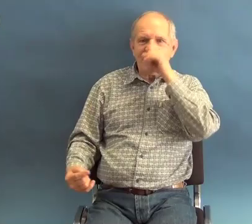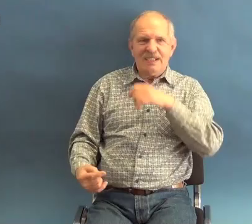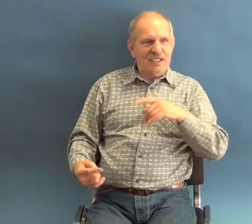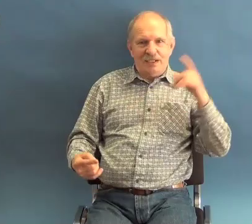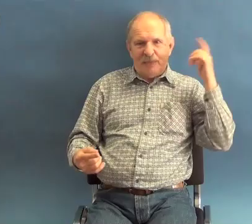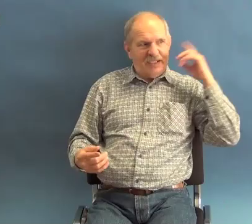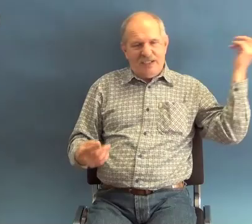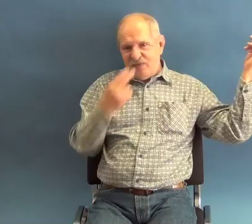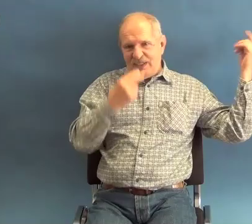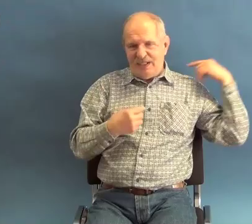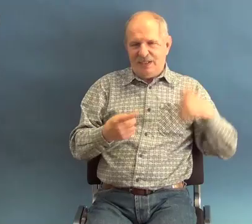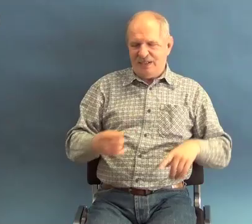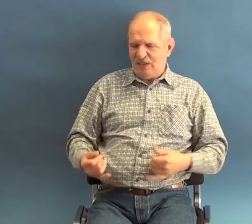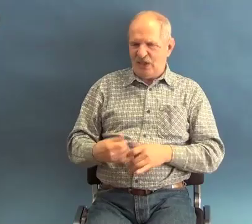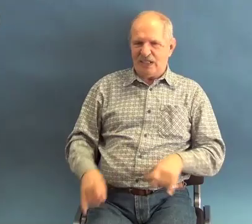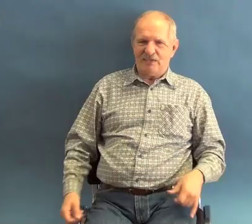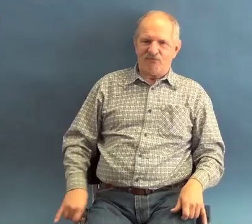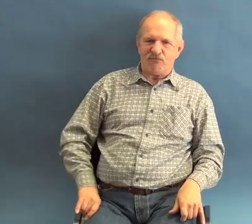Chaplin niezadowolony odpycha chłopca nogą.